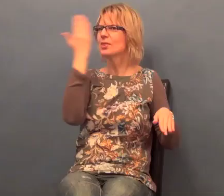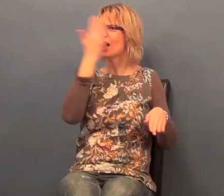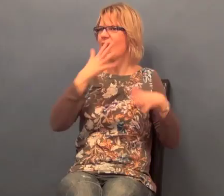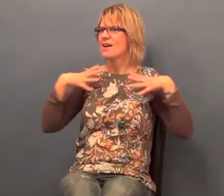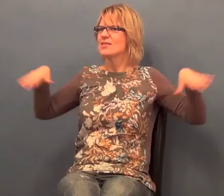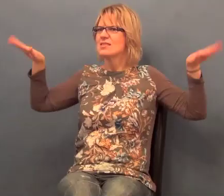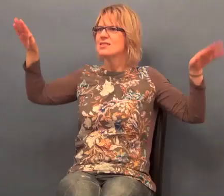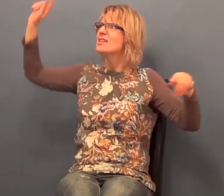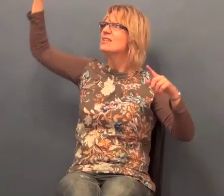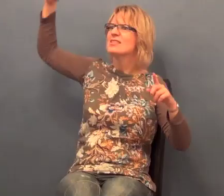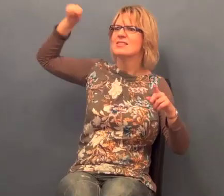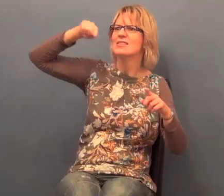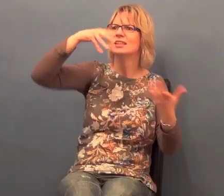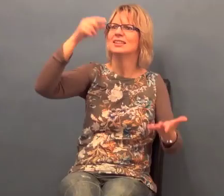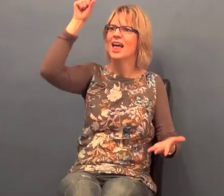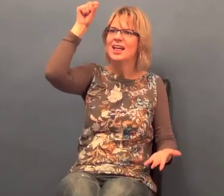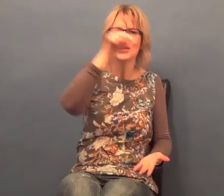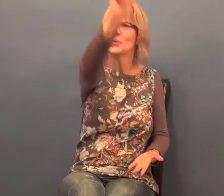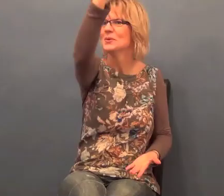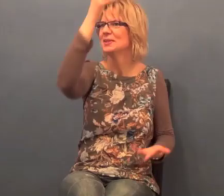Ptak chce zaatakować chłopca.